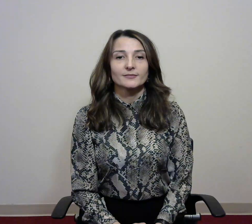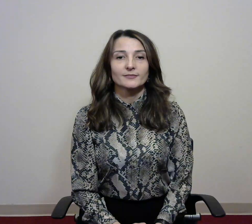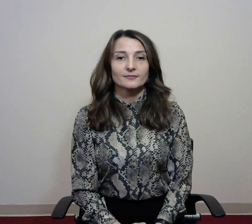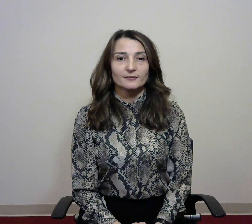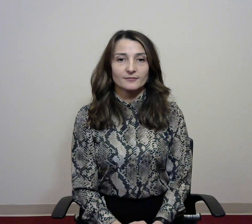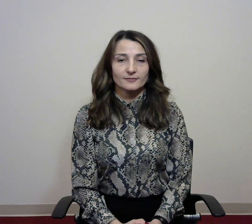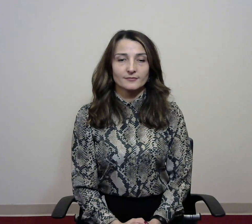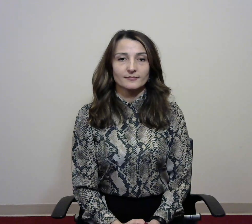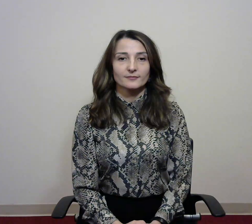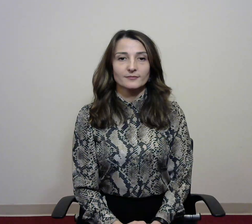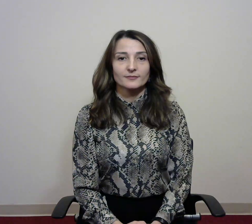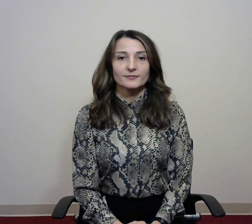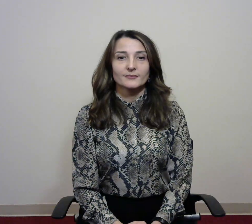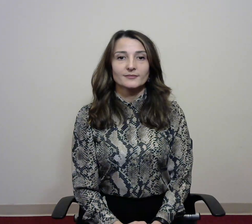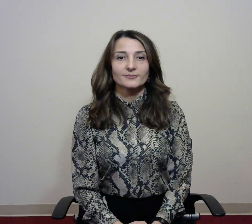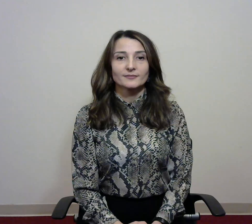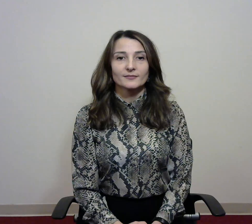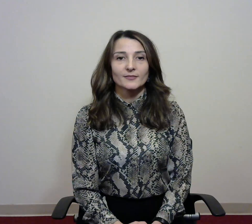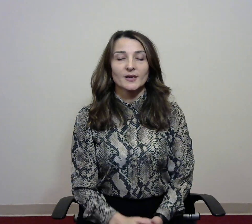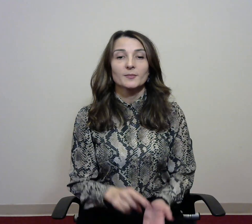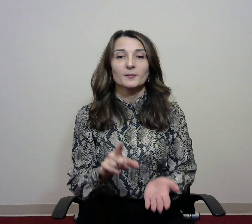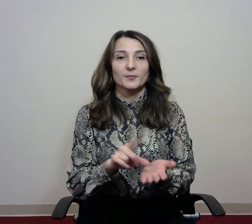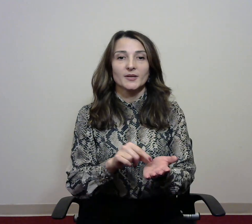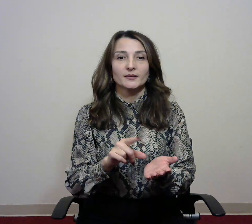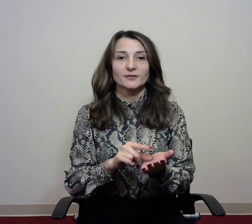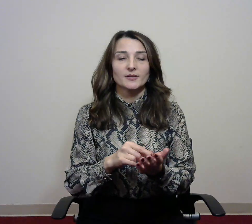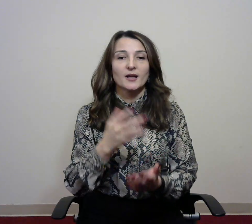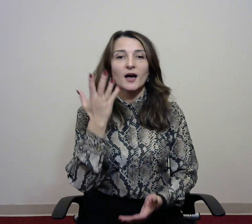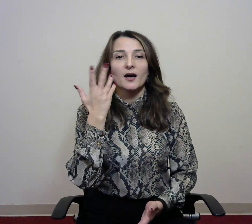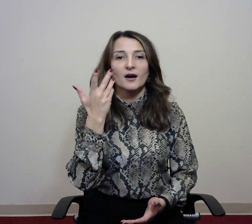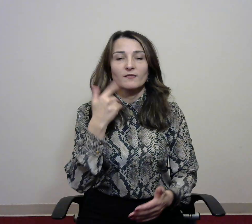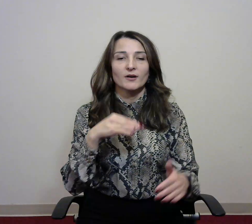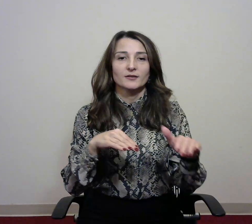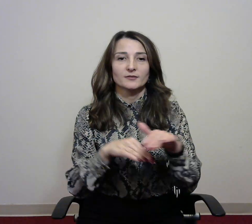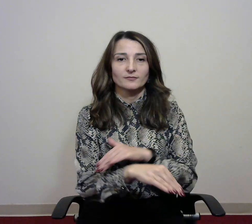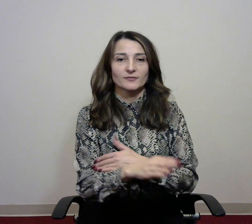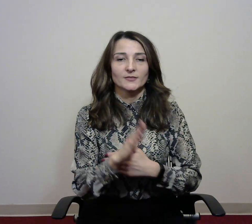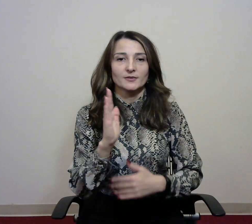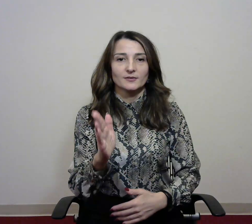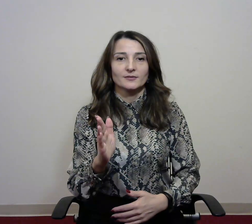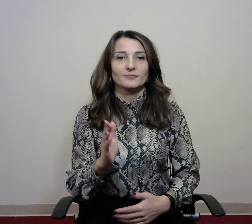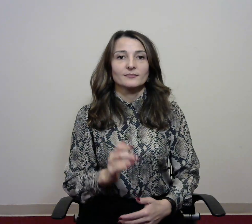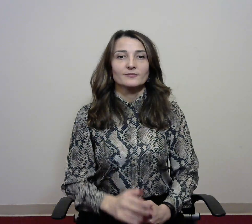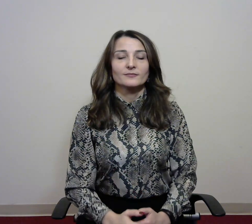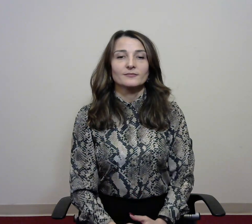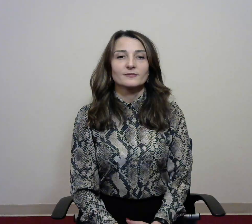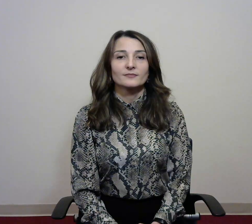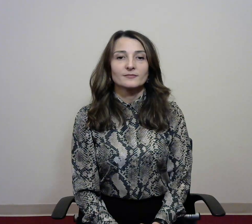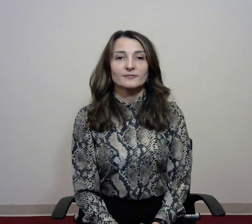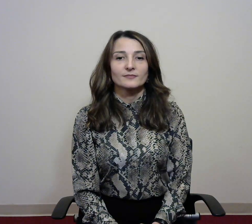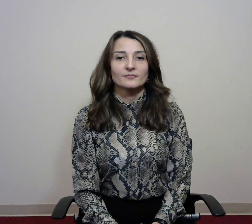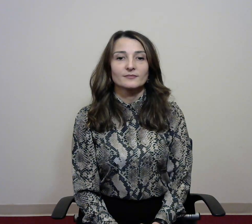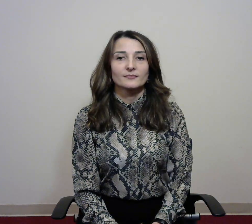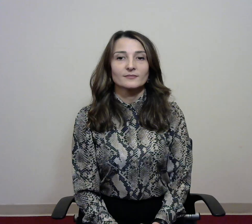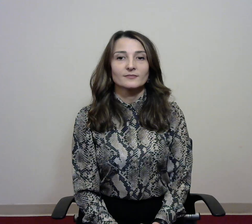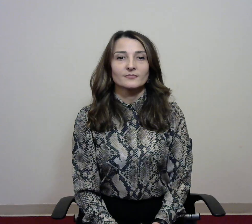Pensiyaya nə vaxt çıxacam?